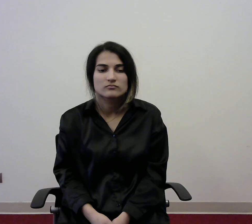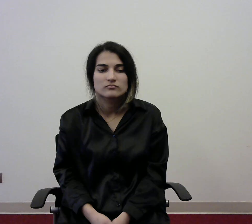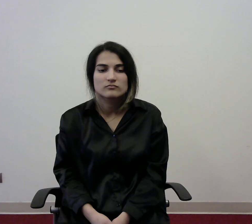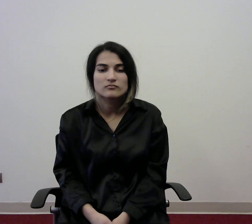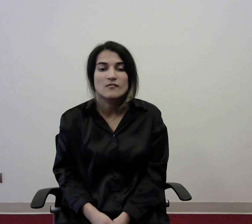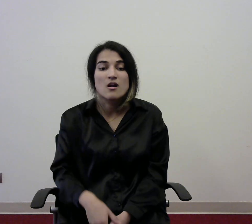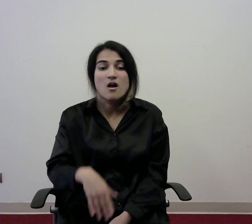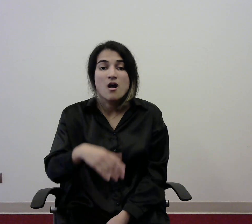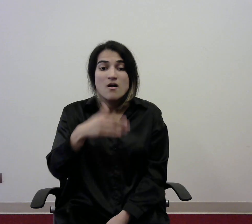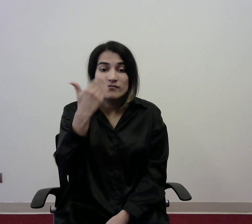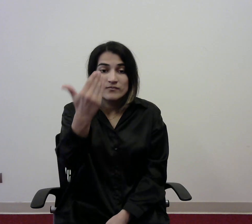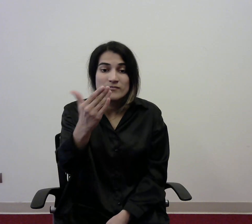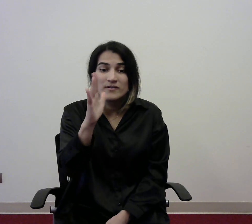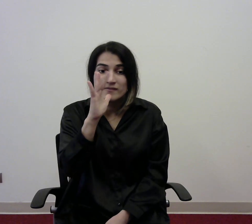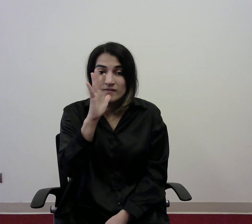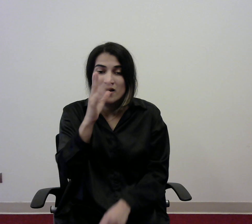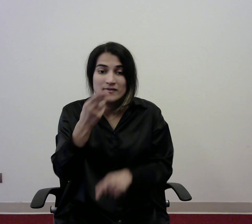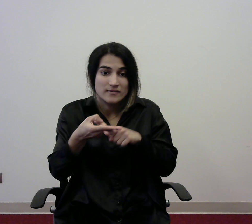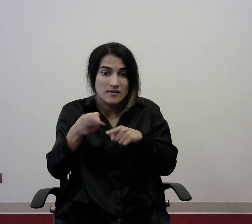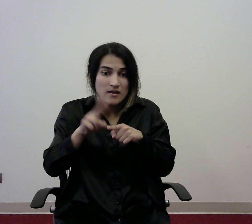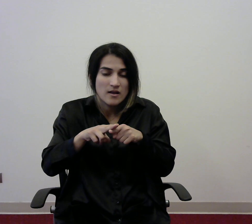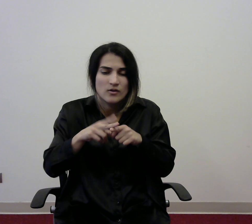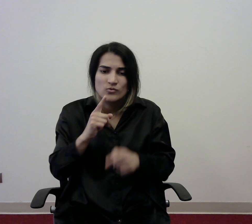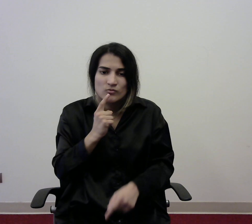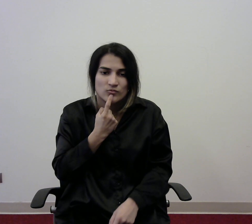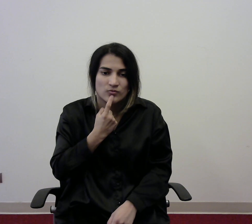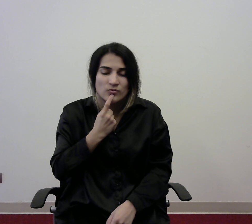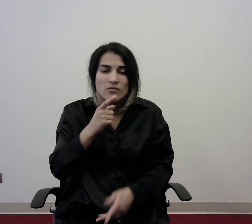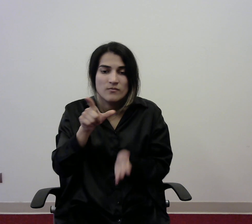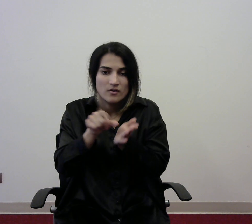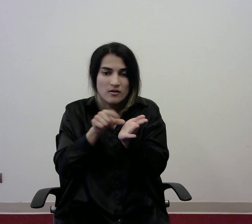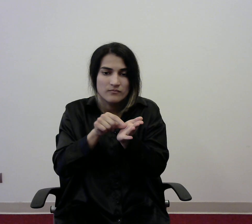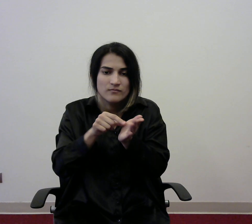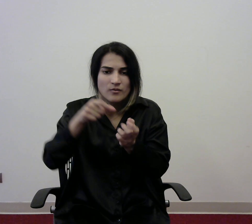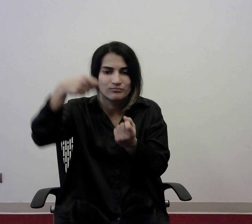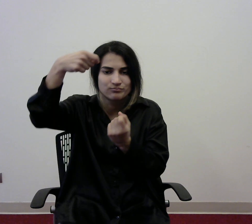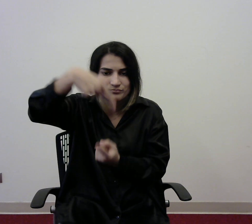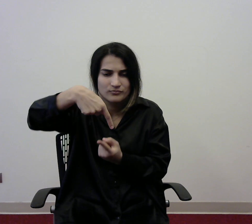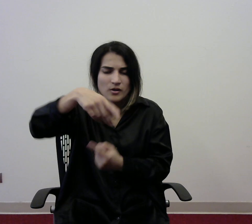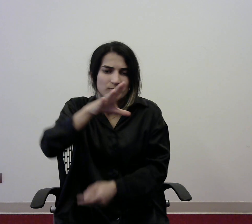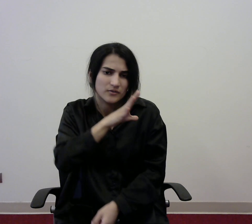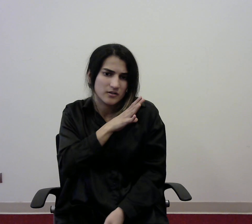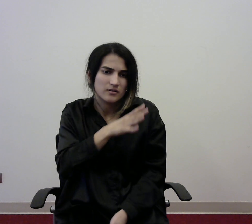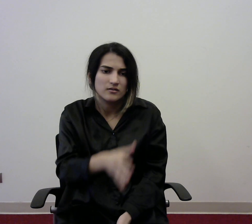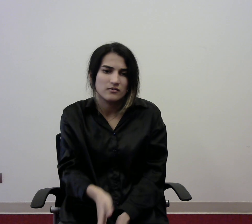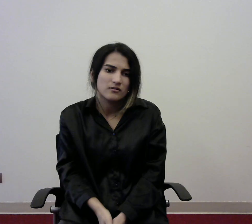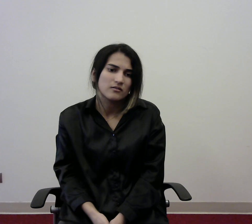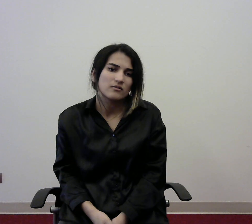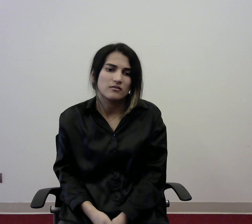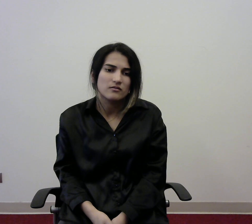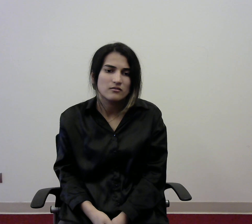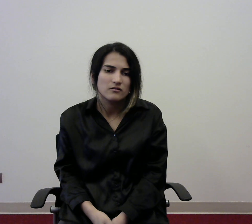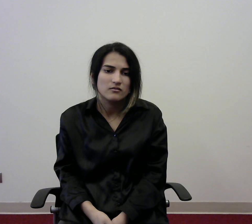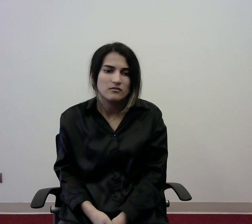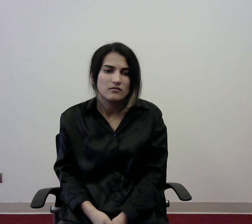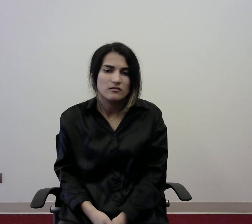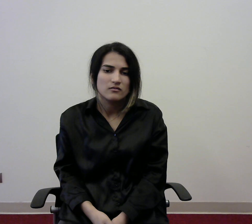Sizə yaşa görə əmək pensiyası təyin olunub